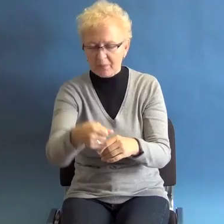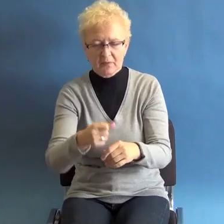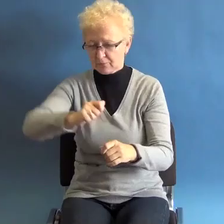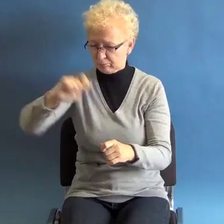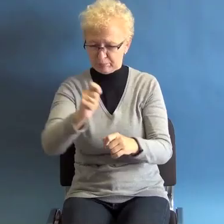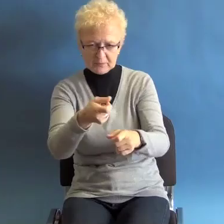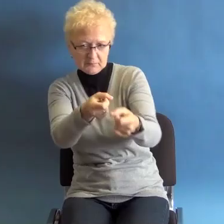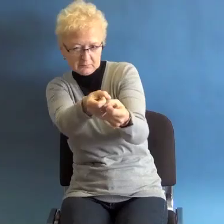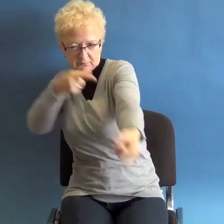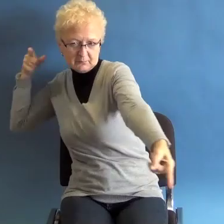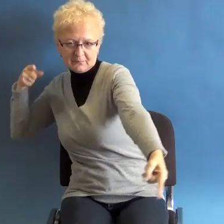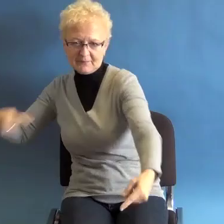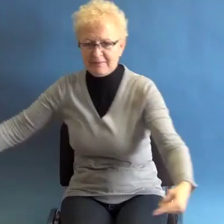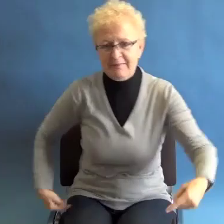Budzik strzela strzałką jak z łuku prosto w tyłek Myszki Miki.